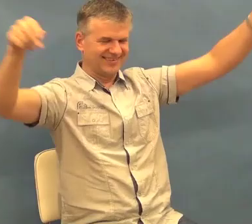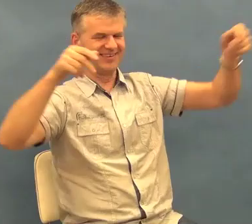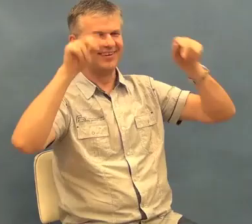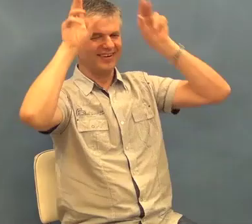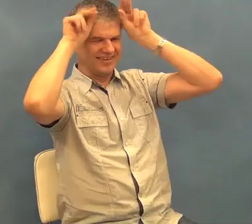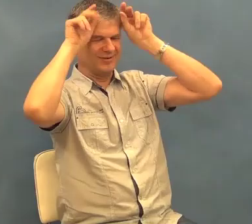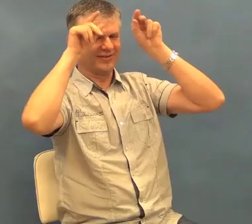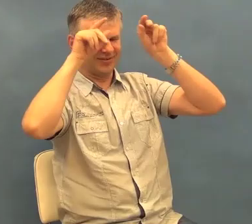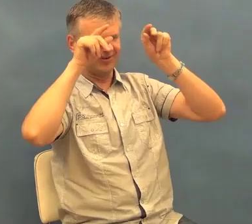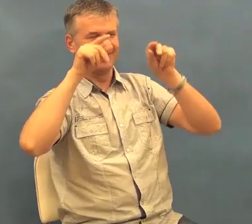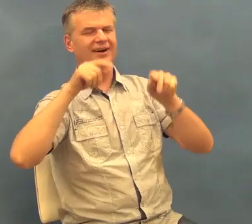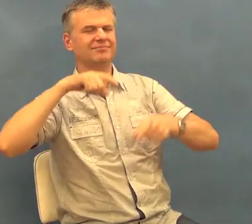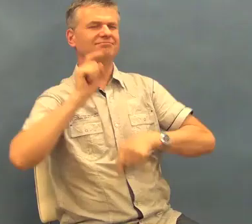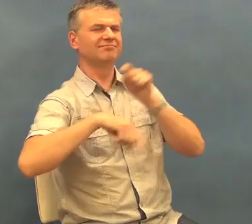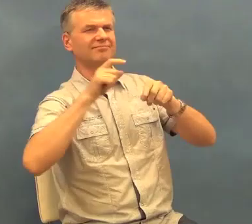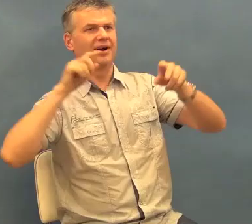Zając idzie.